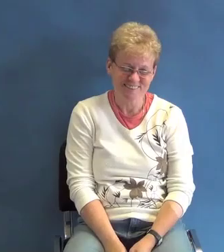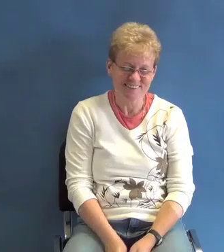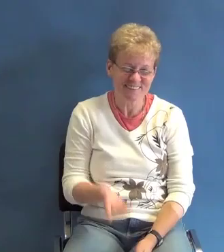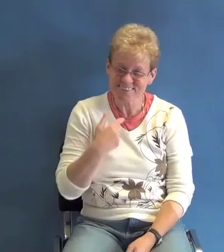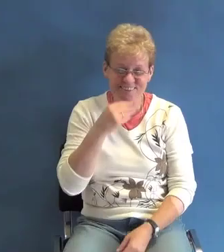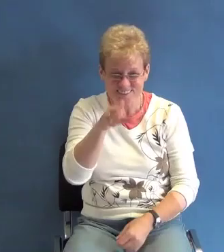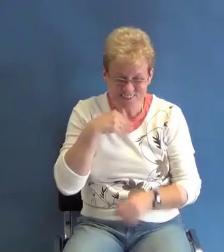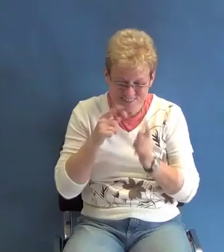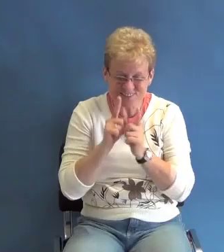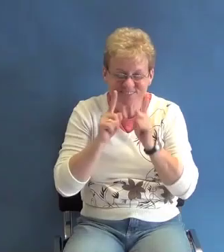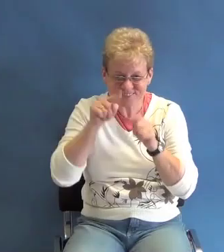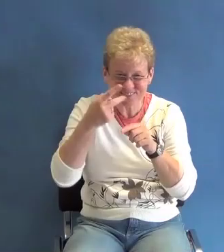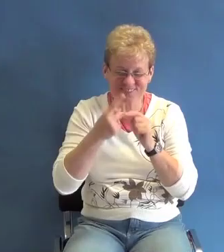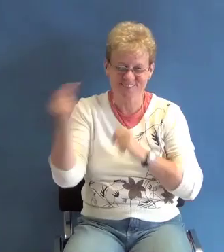Razem spotkamy się, porozmawiać przez półtorej godziny i pójdziemy sobie.